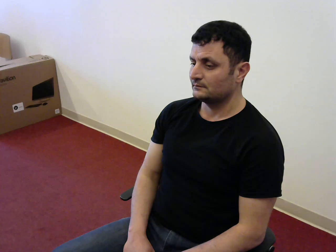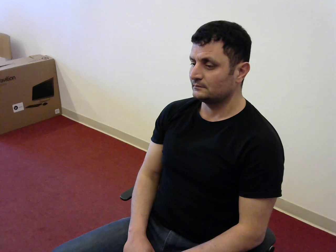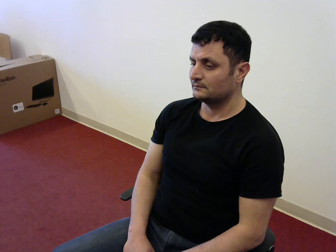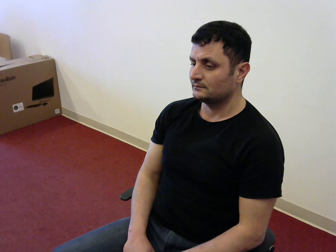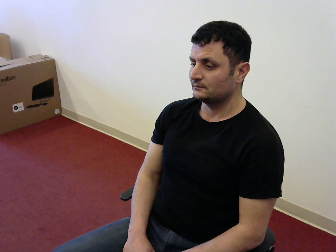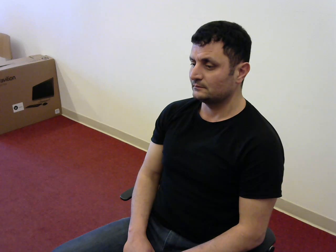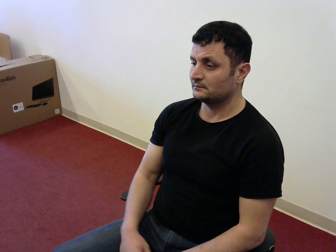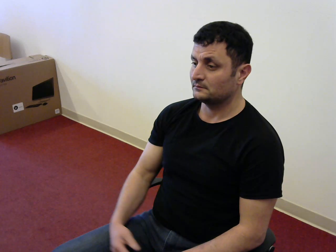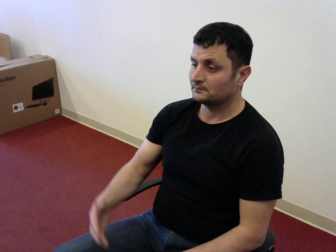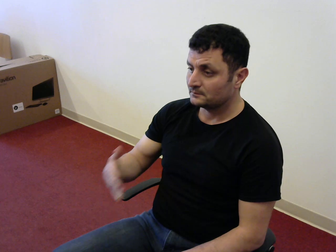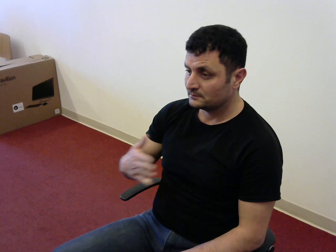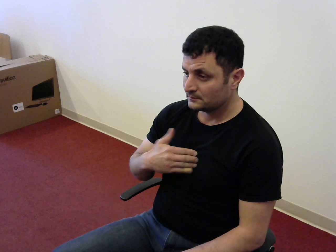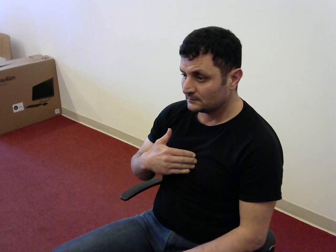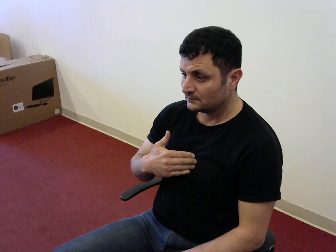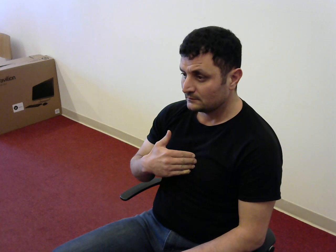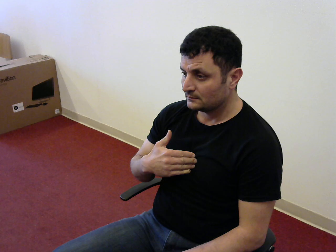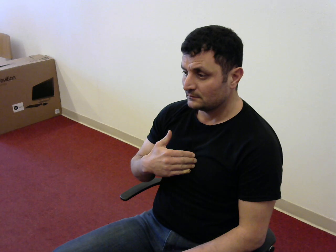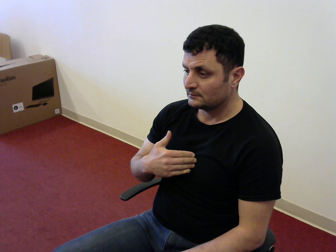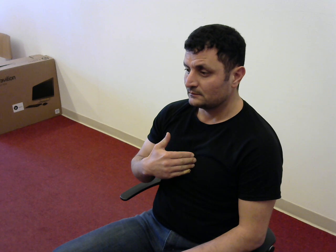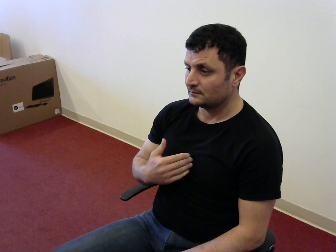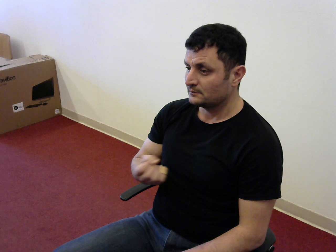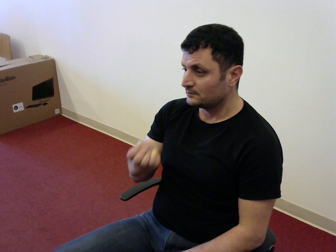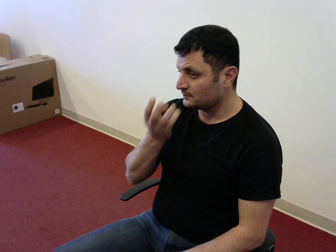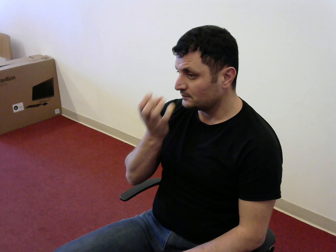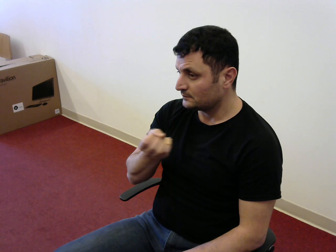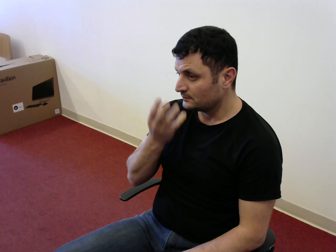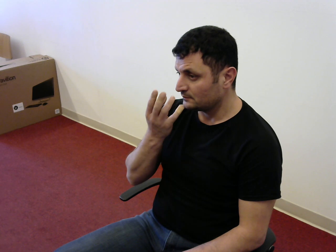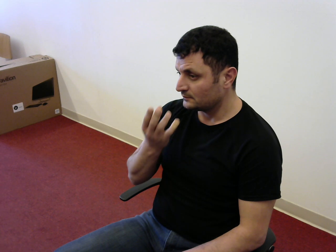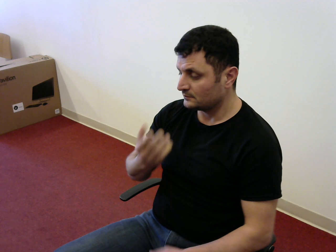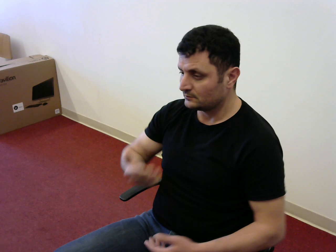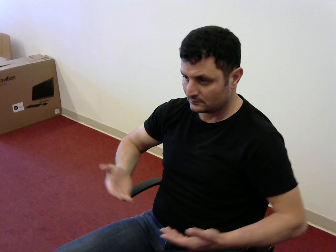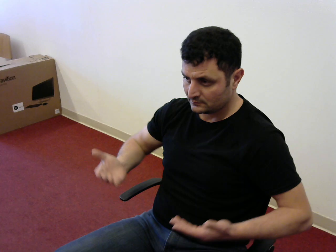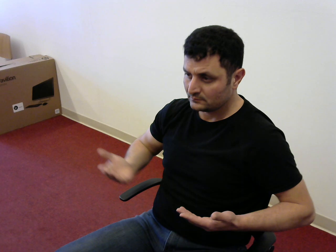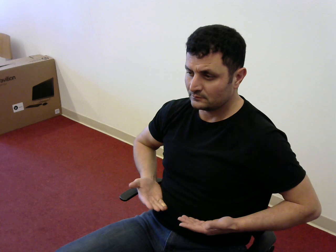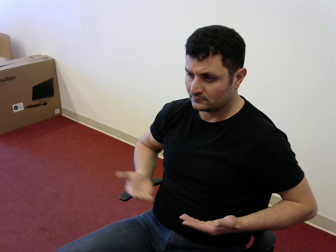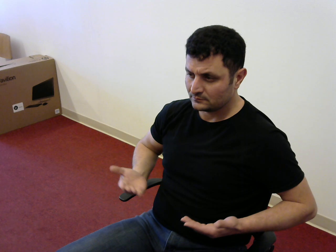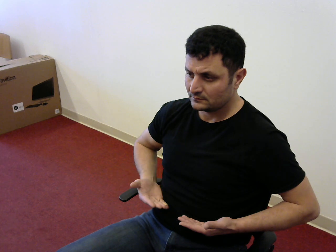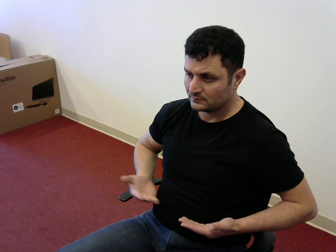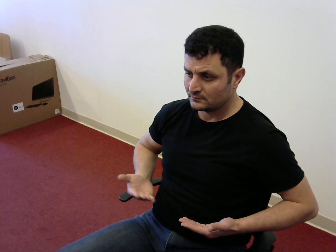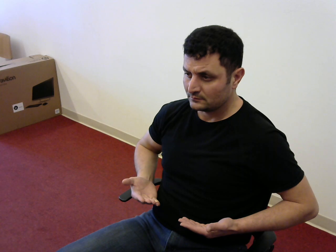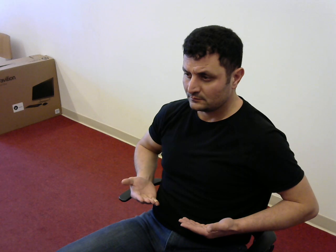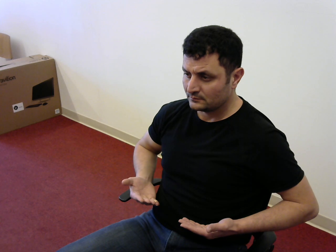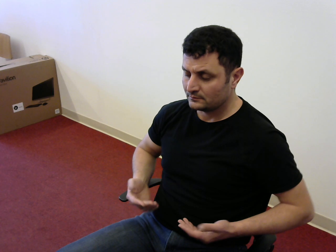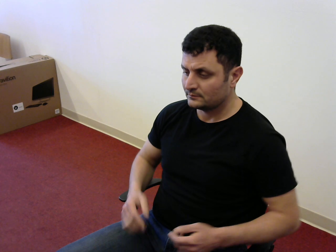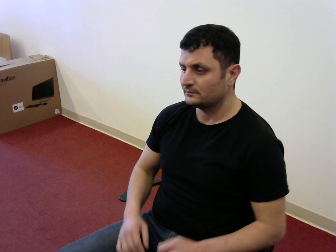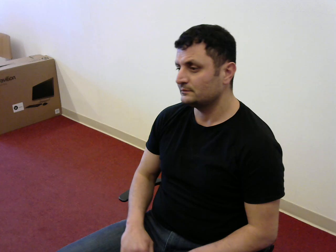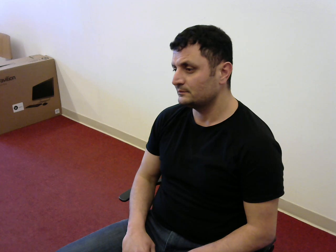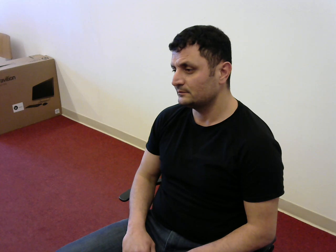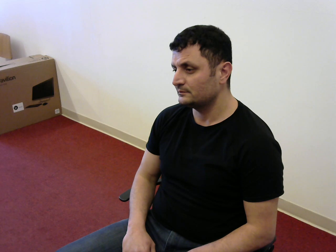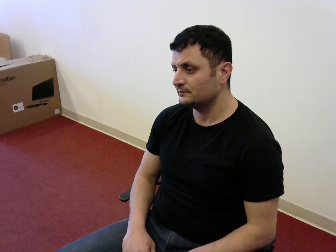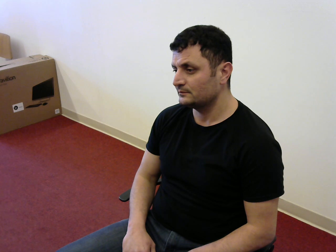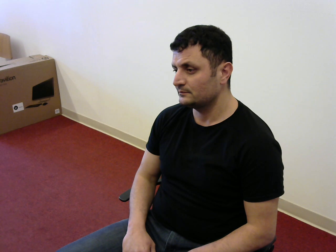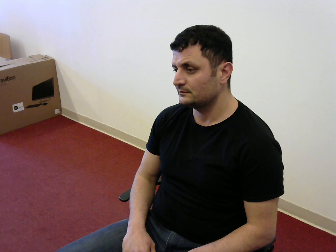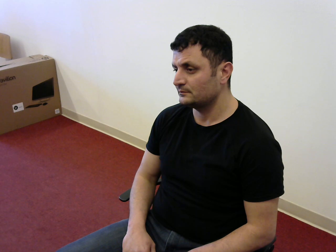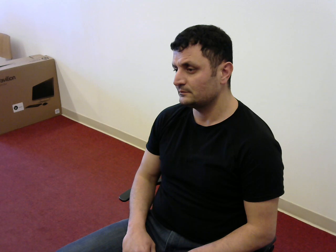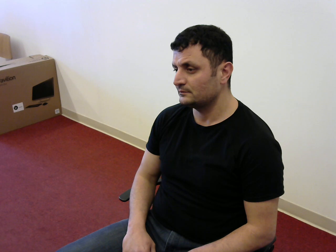Mən Bakıda yaşayıram